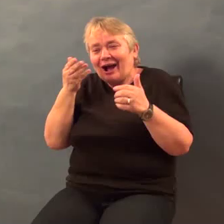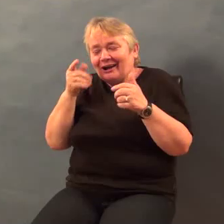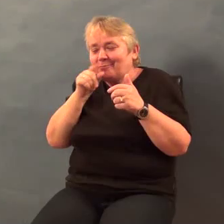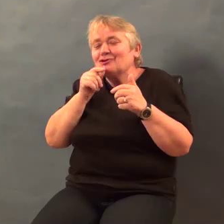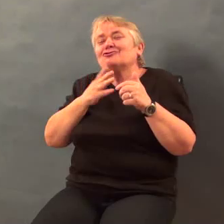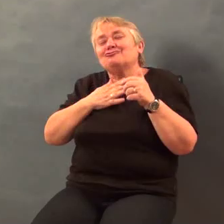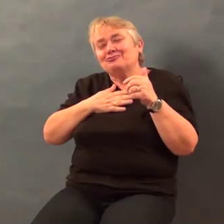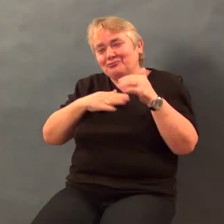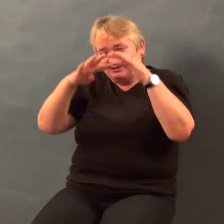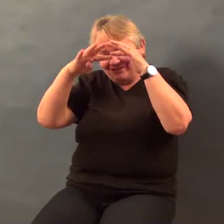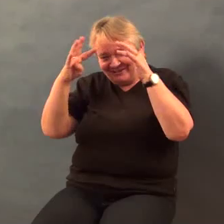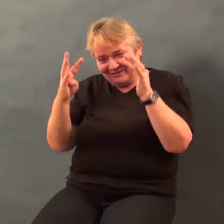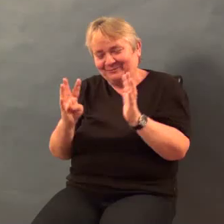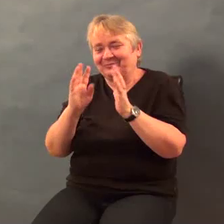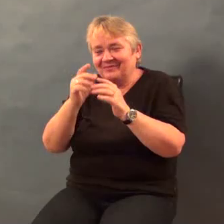Ptaszek był w klatce i był szczęśliwy.